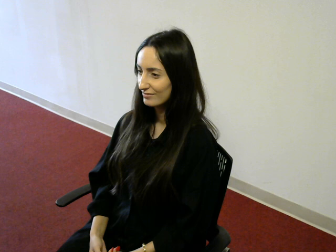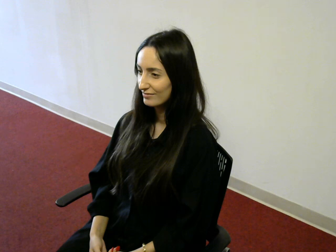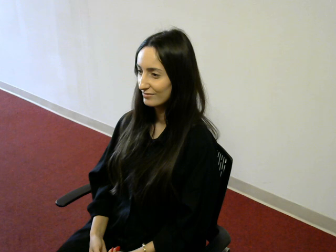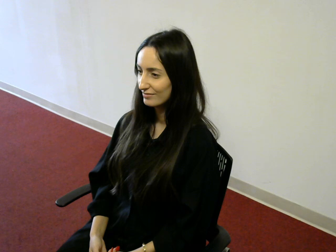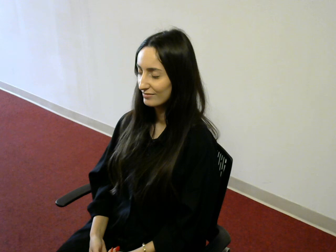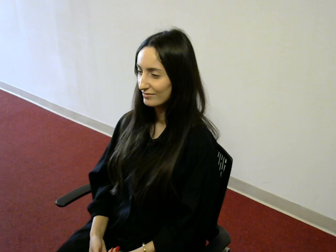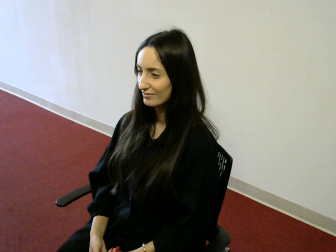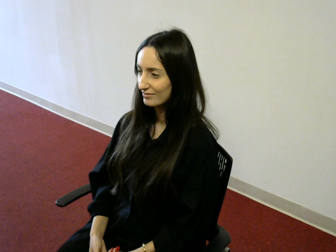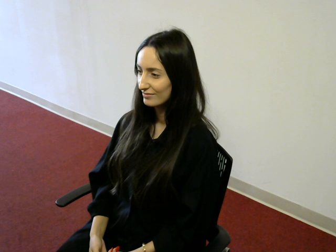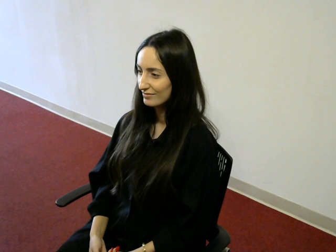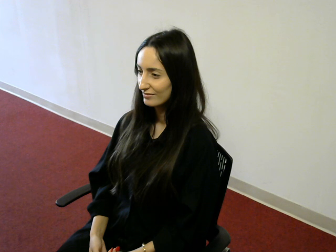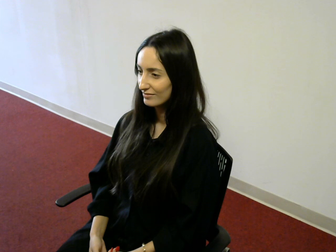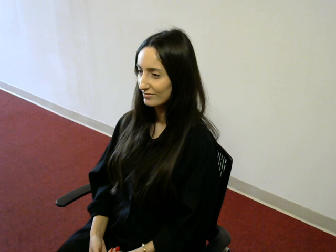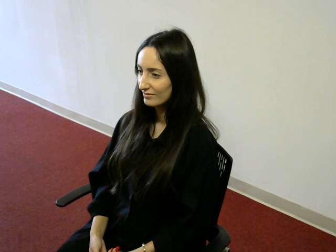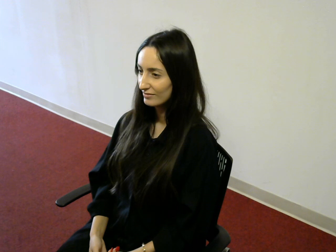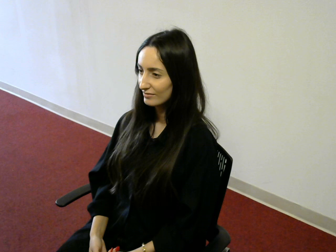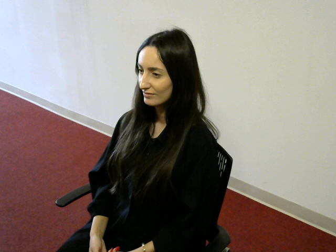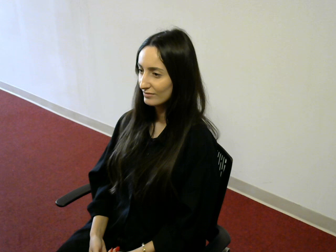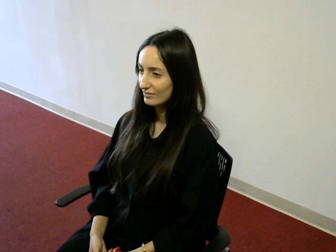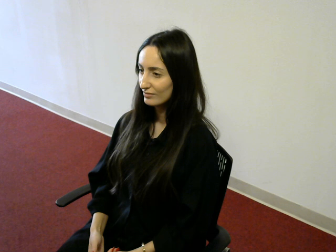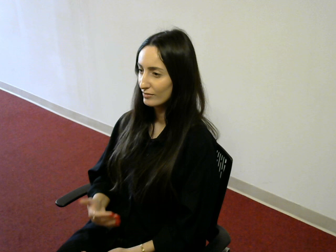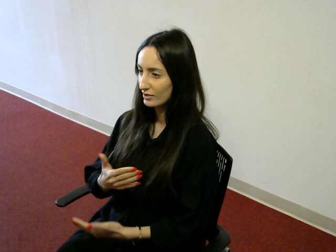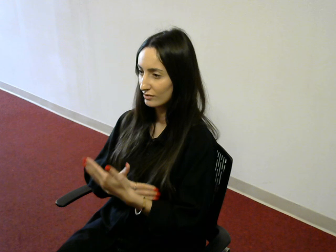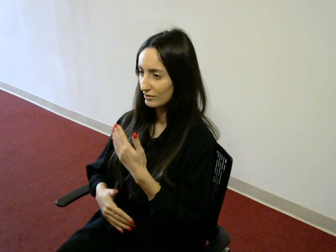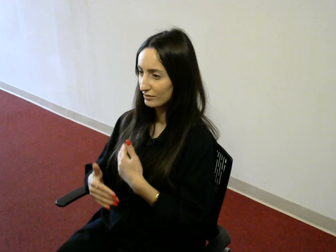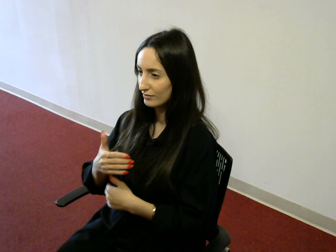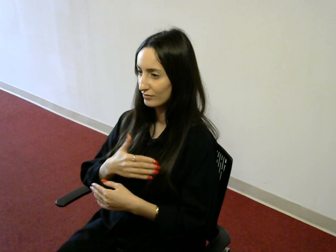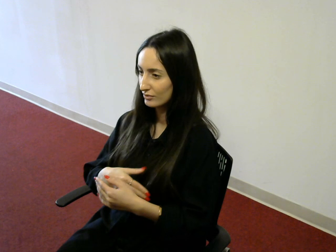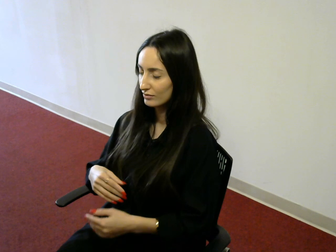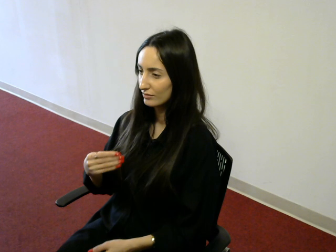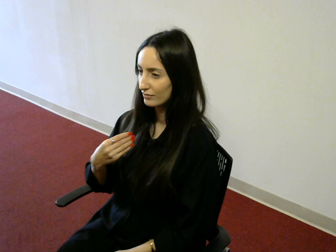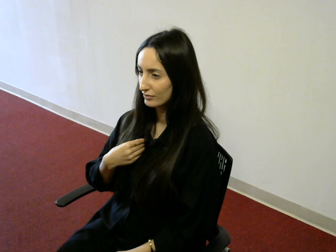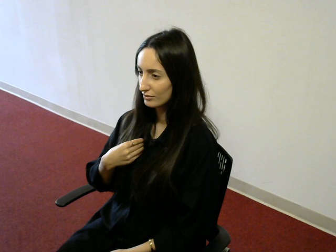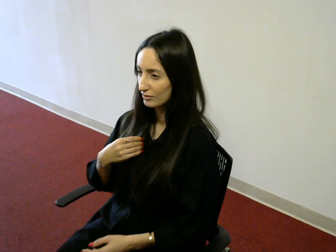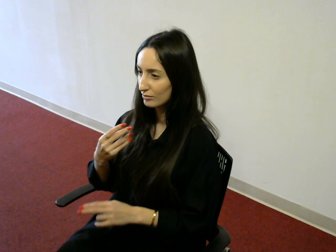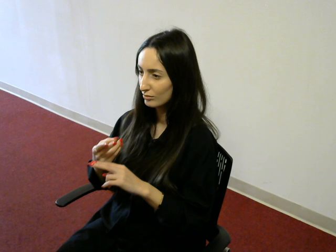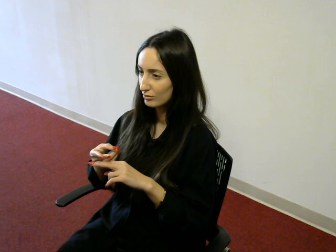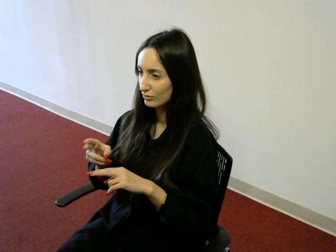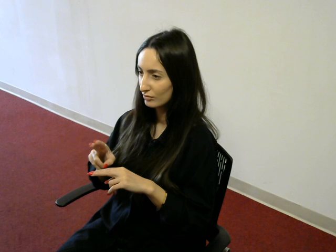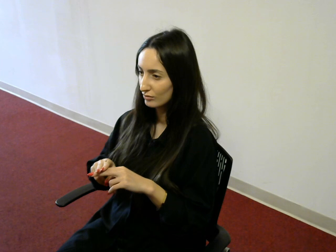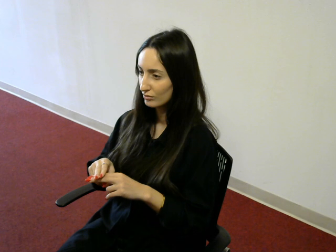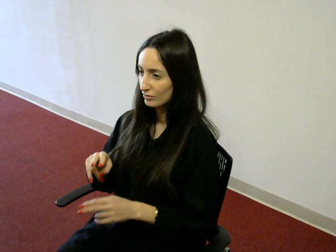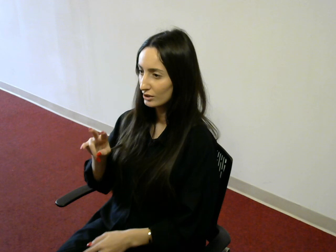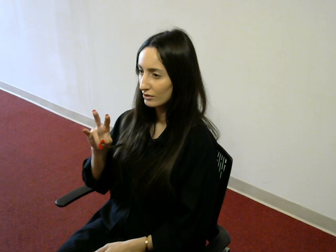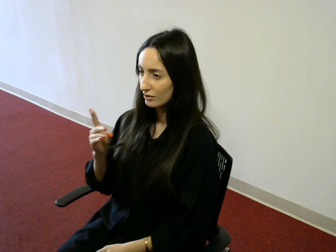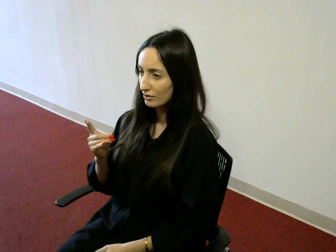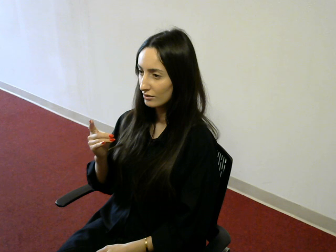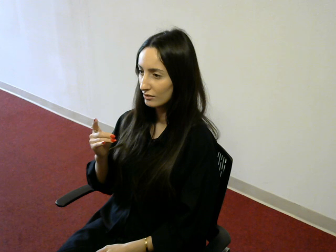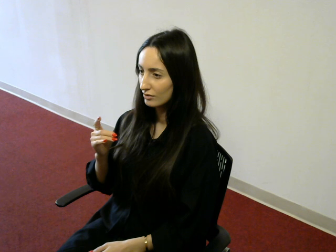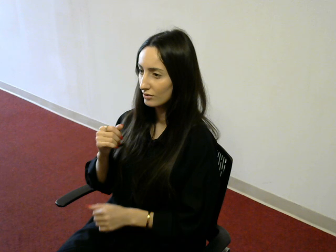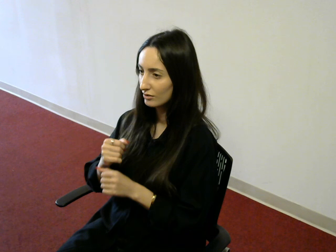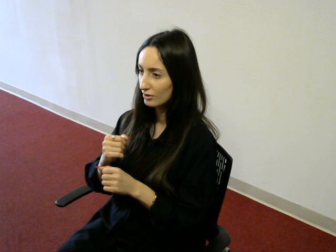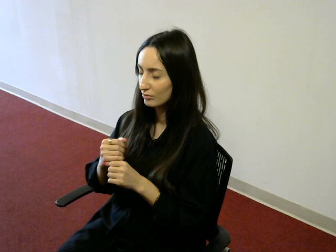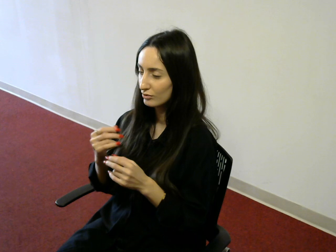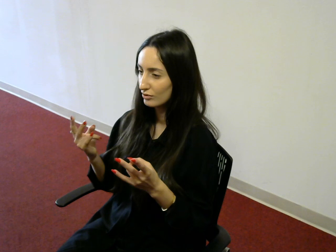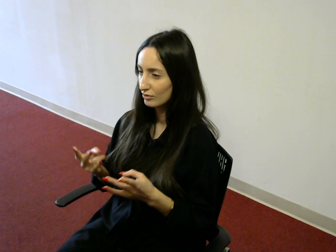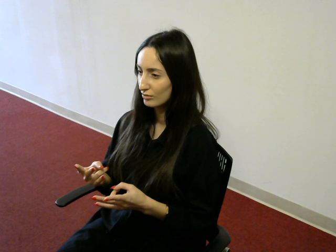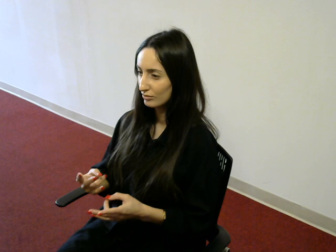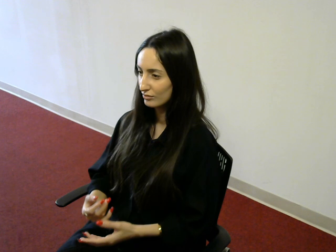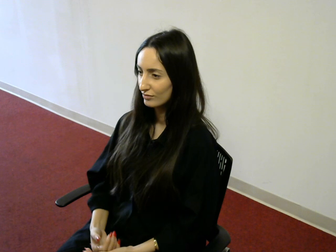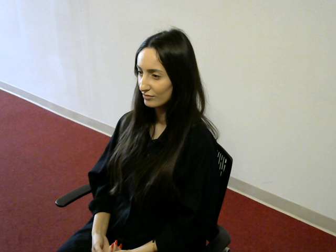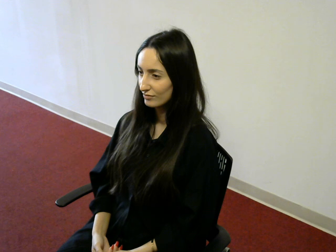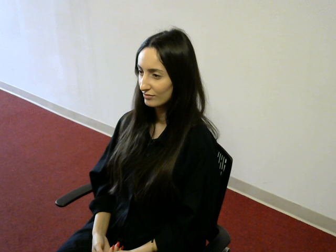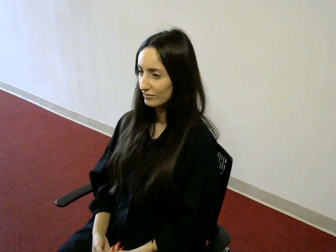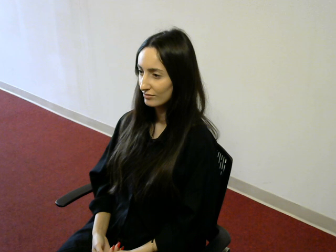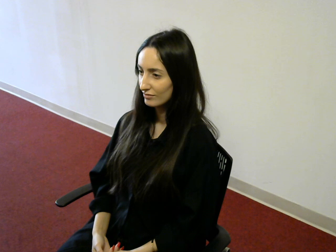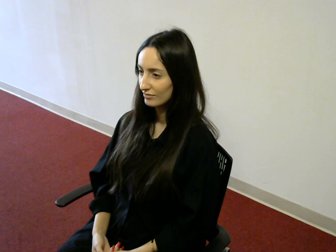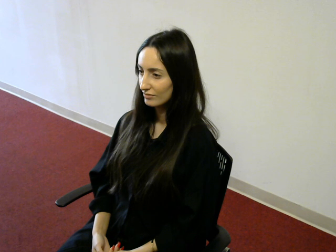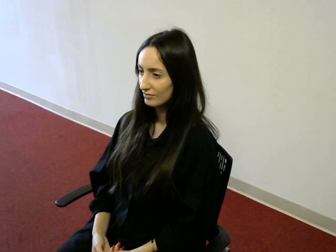Əlilliyin təyin olunması üçün nə etmək lazımdır?